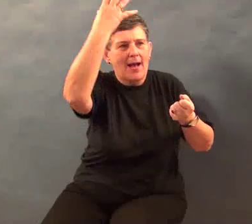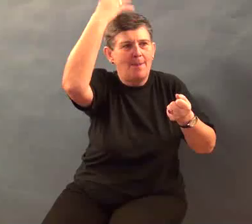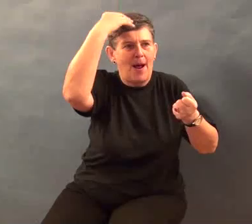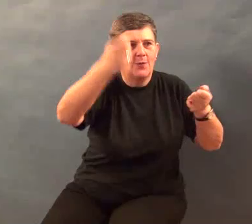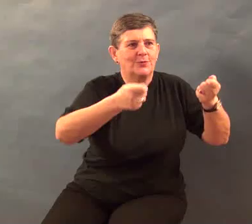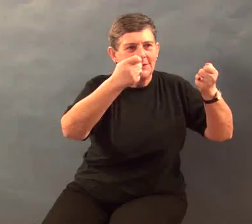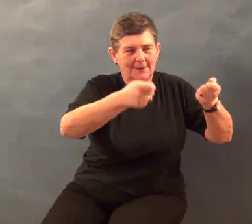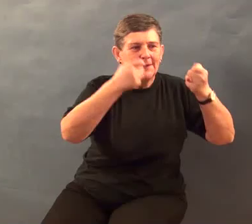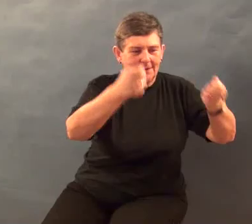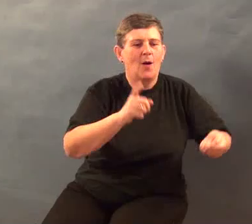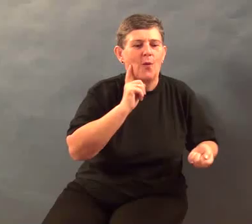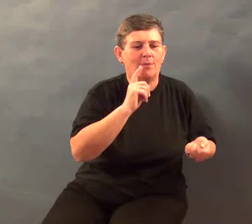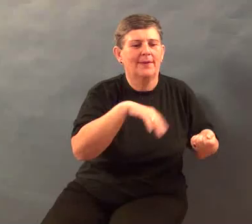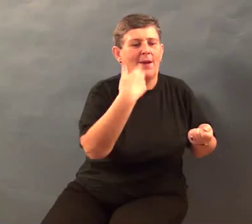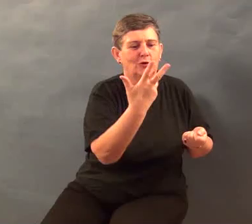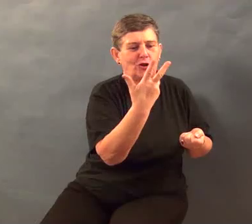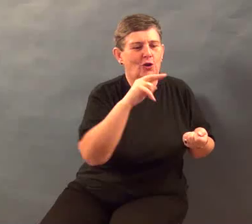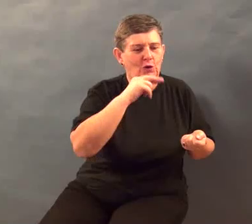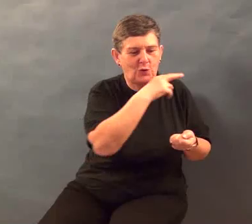Oddają mu go, a chłopiec daje im trzy gruszki.